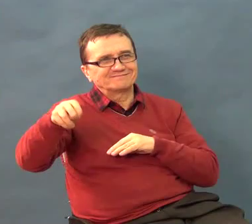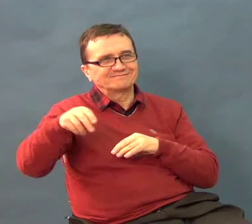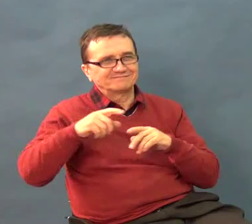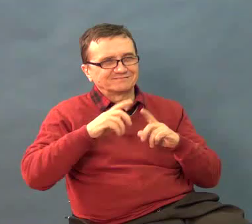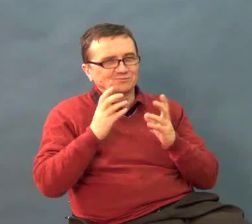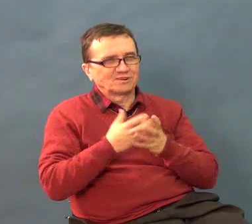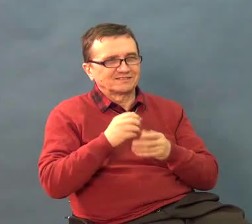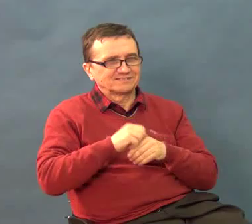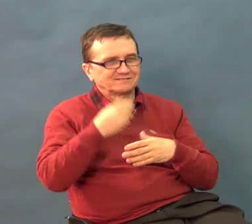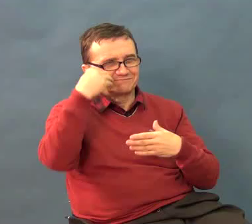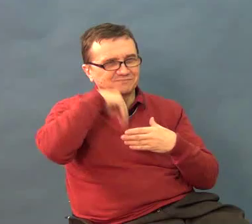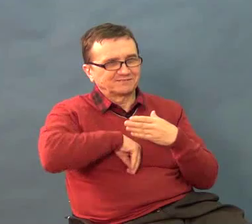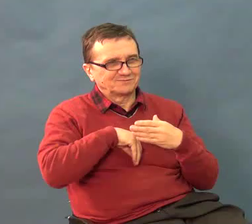Kula jest w jego brzuchu.